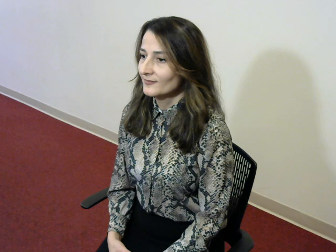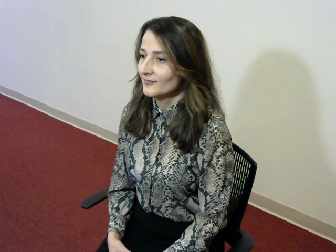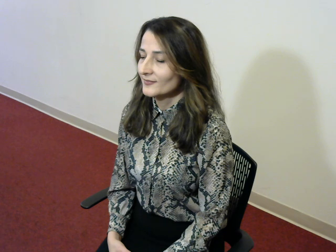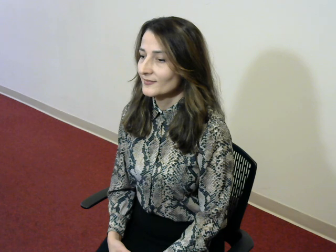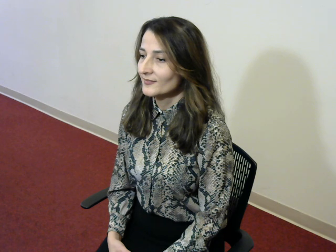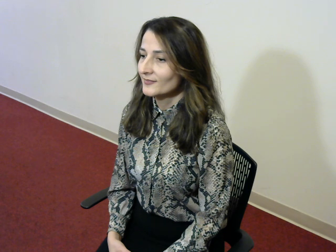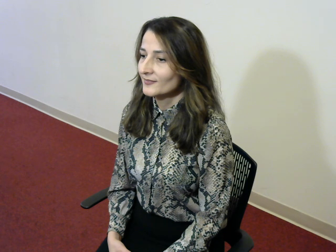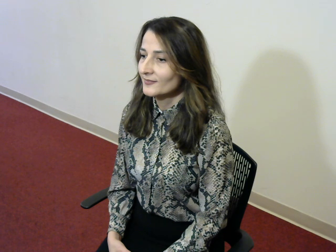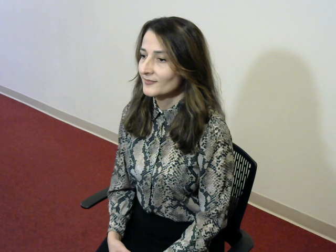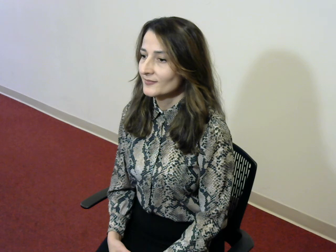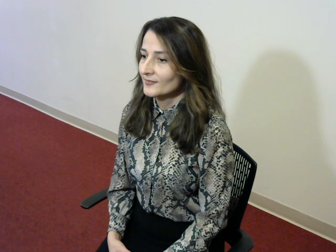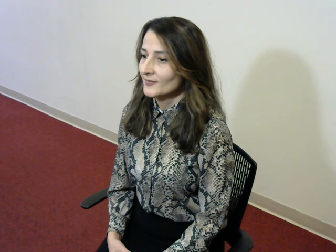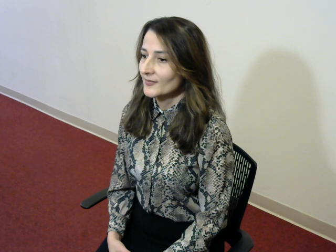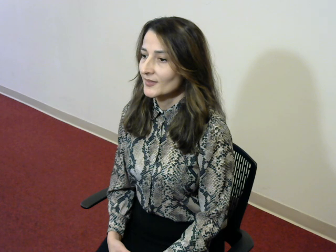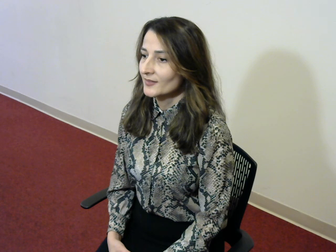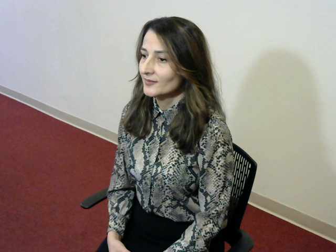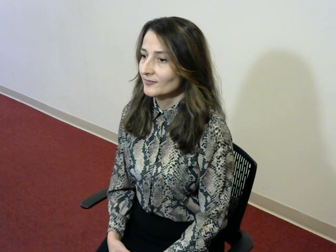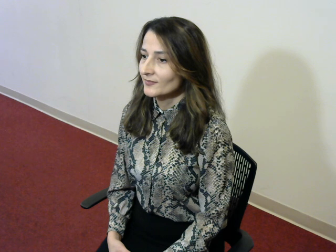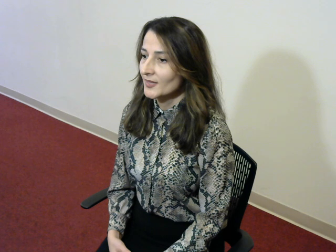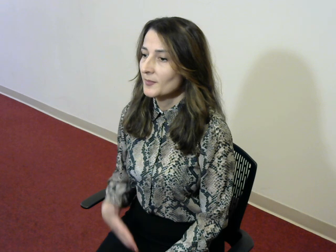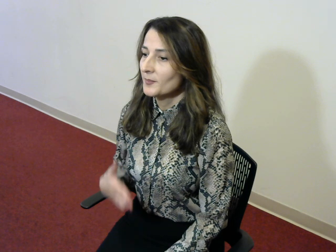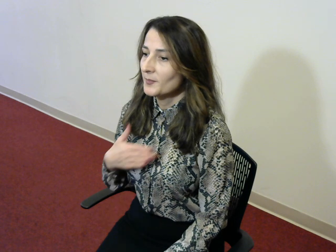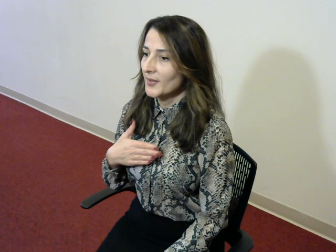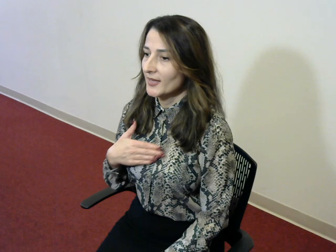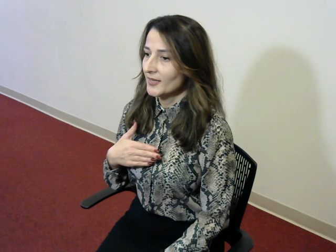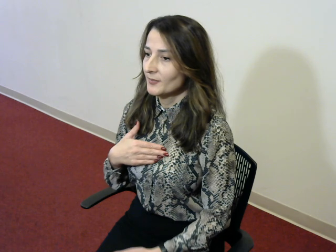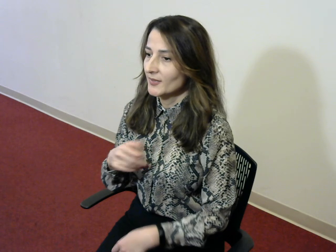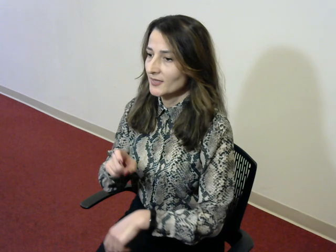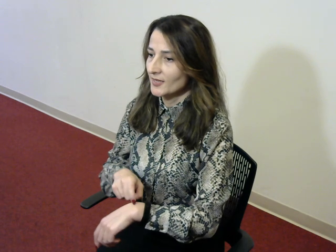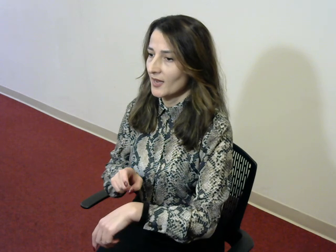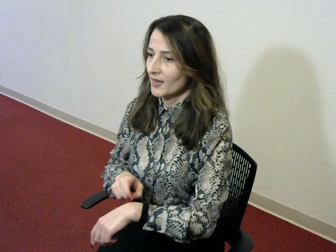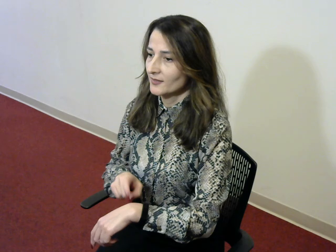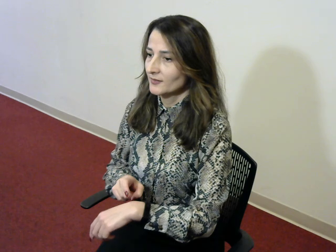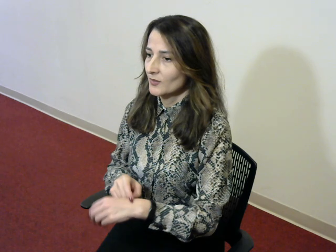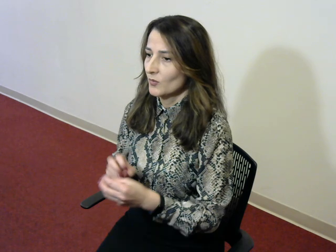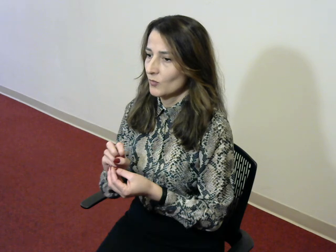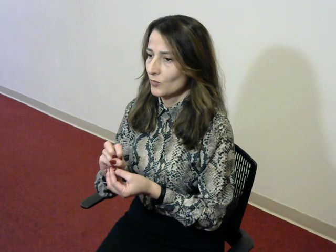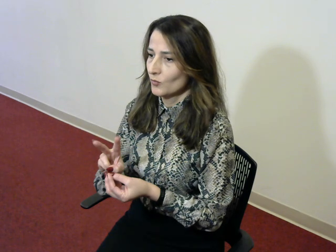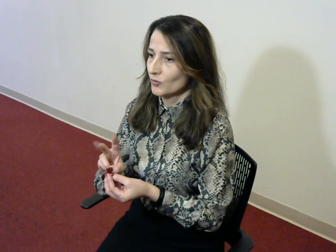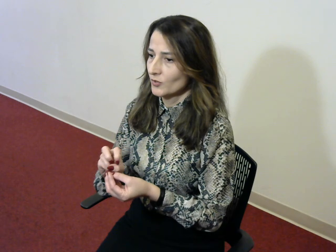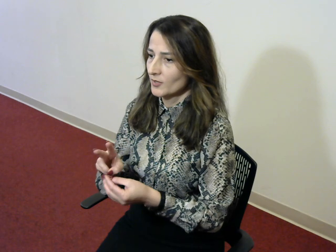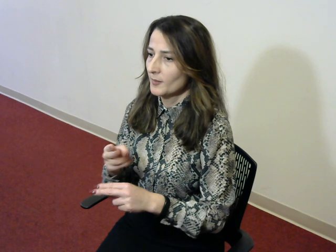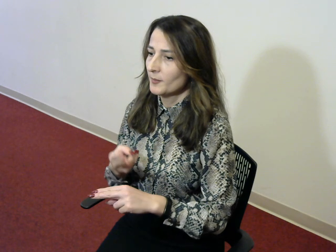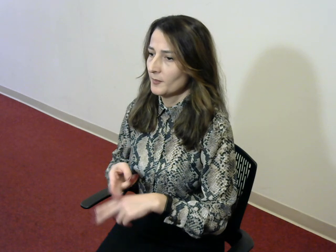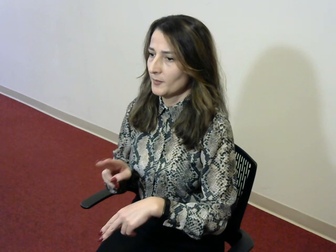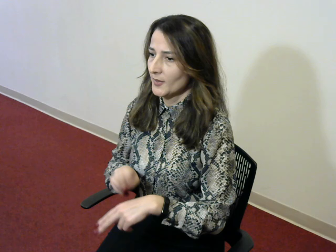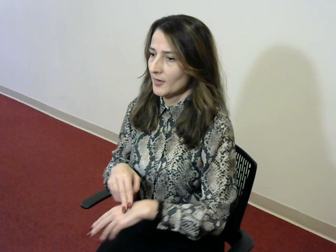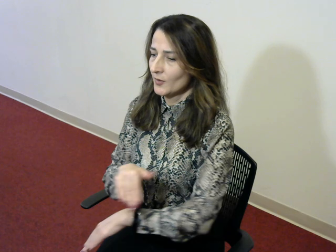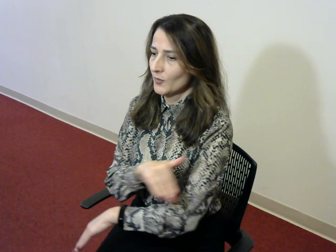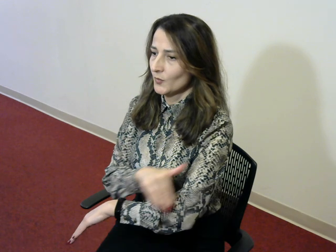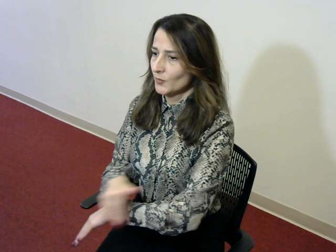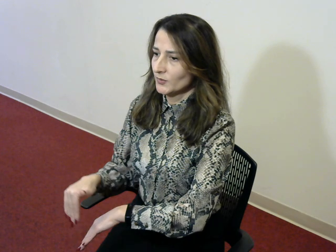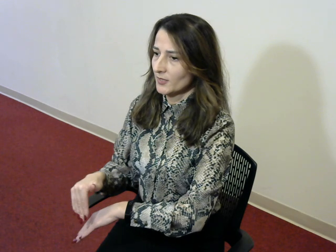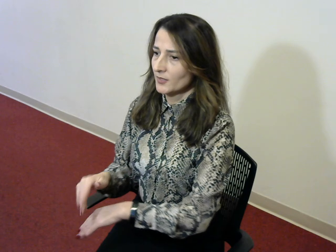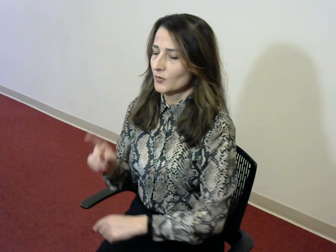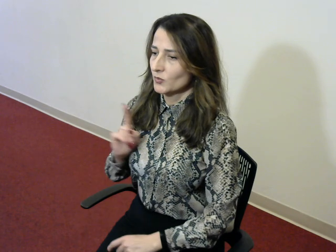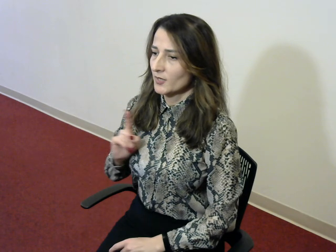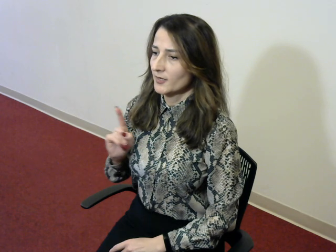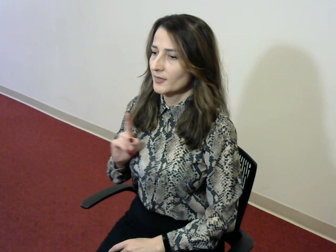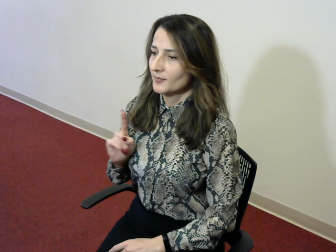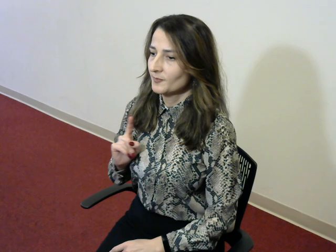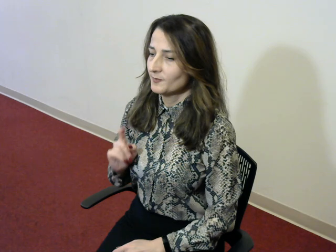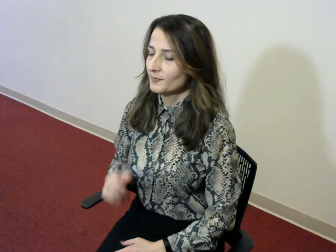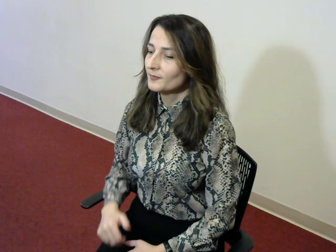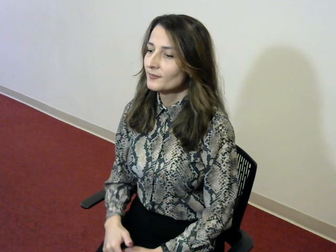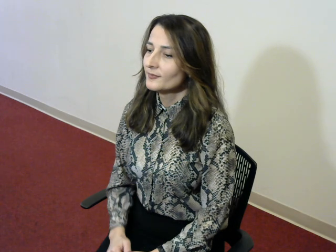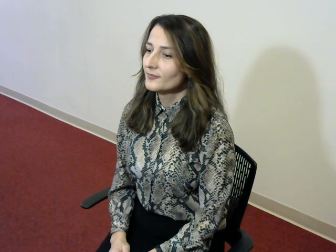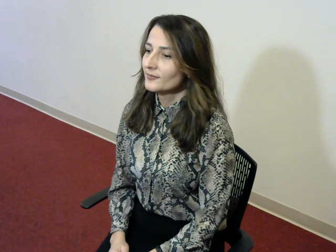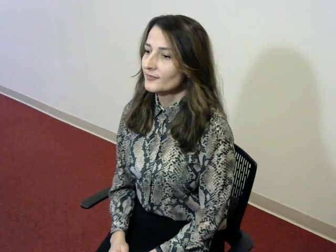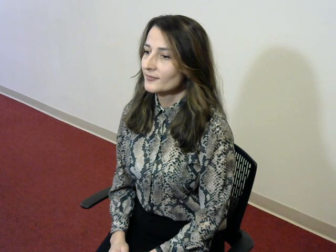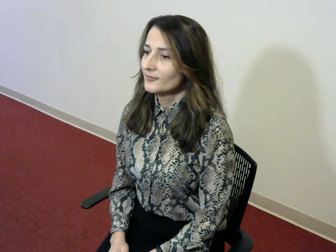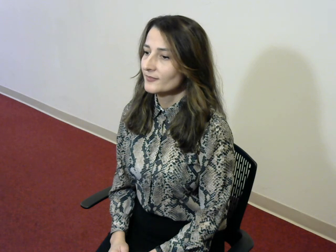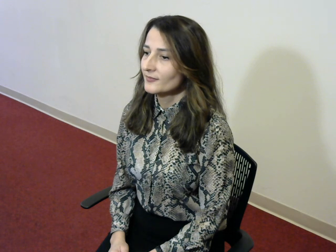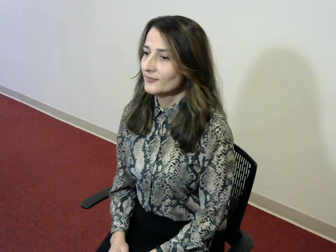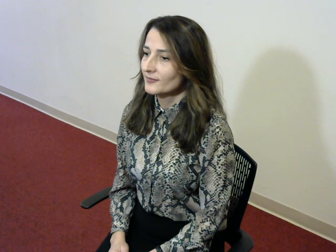Mən saat 12-də bu ünvanda olmalıyam